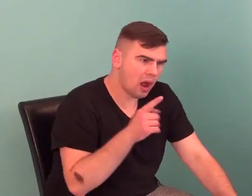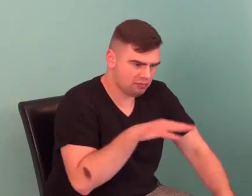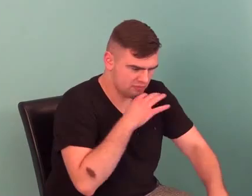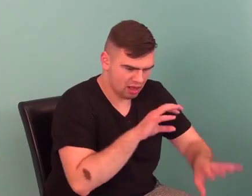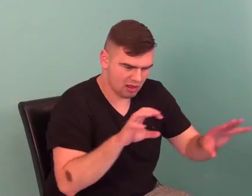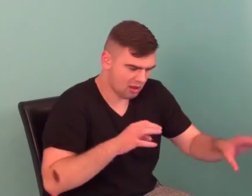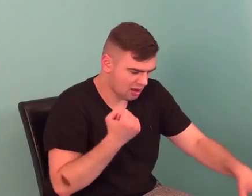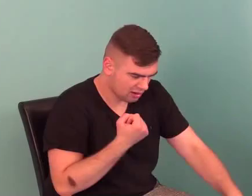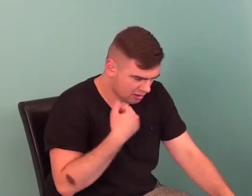Jest dużo tych małych obrazków.